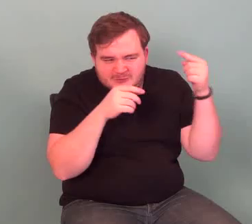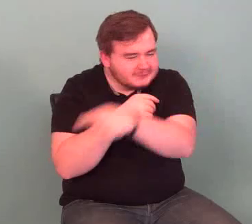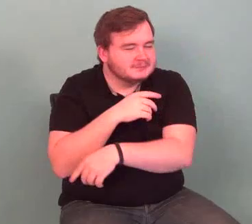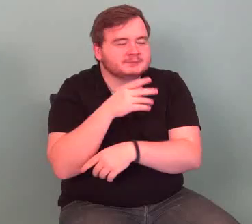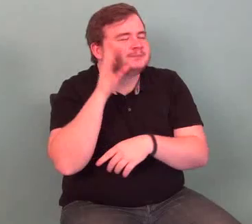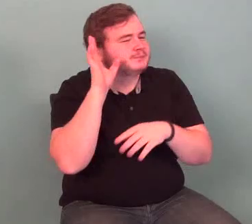Dobra.